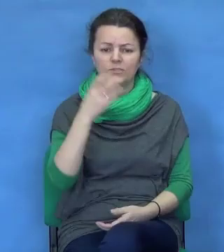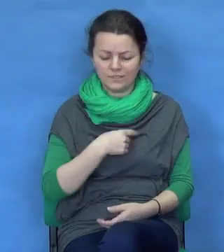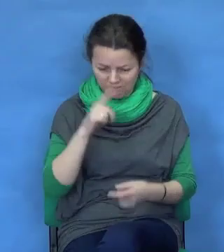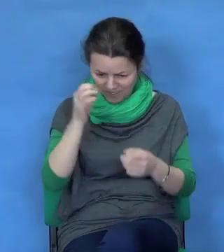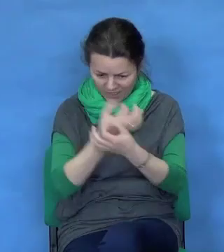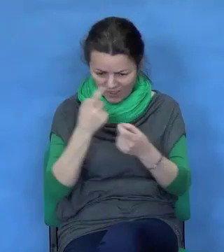Ja się pomyliłam.